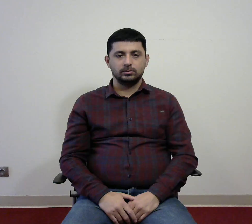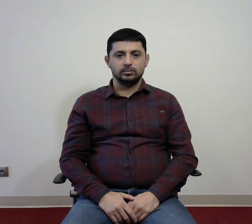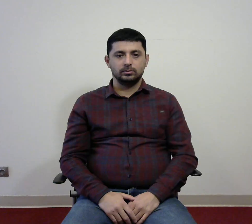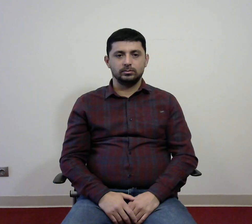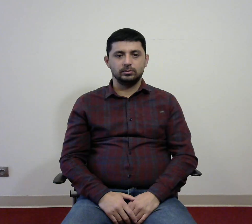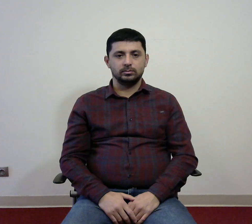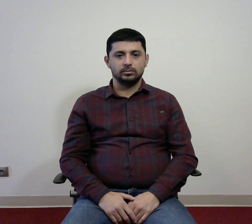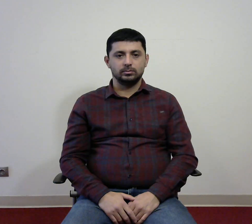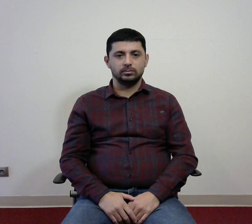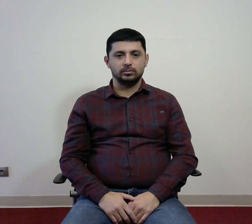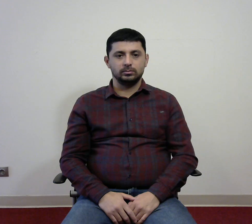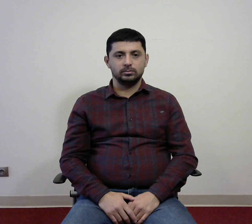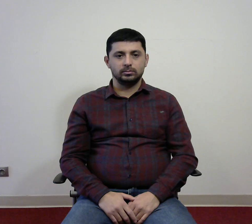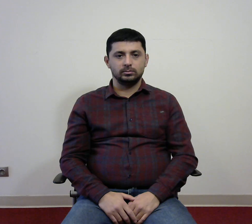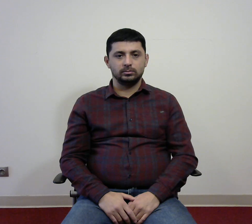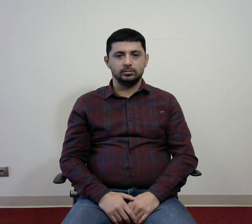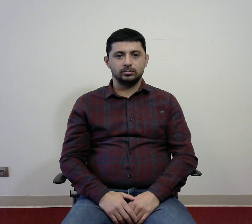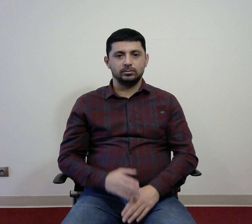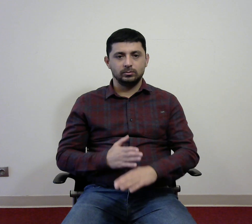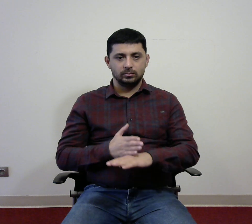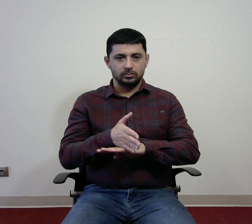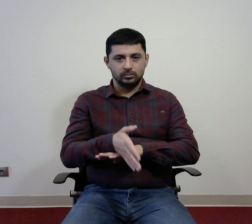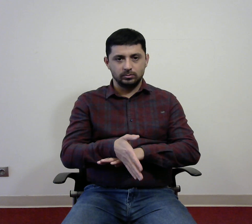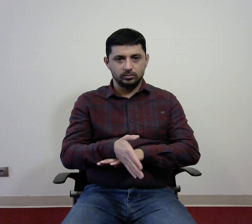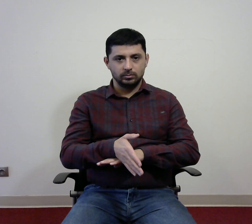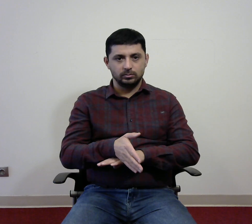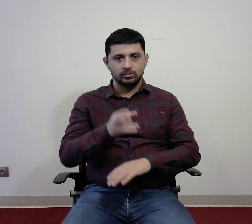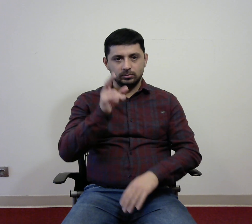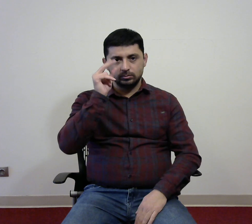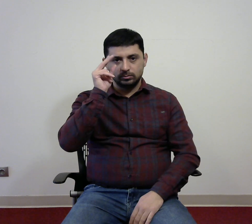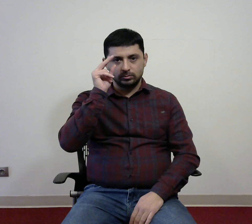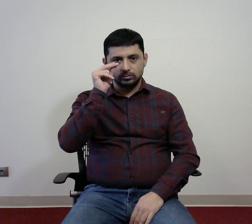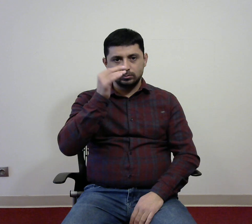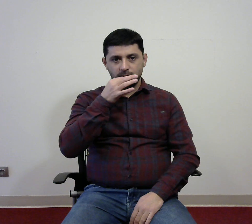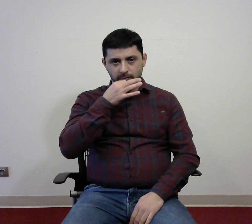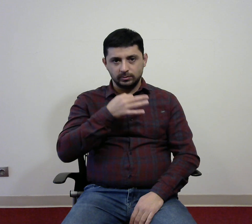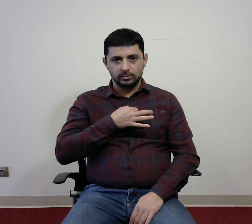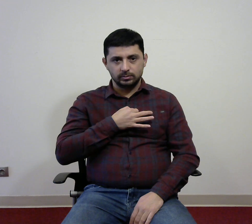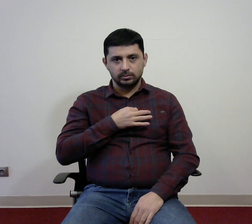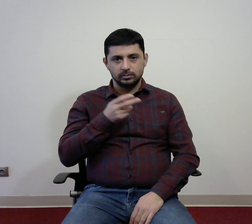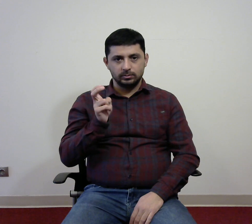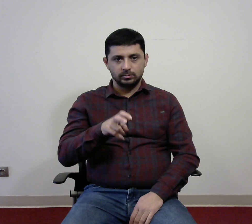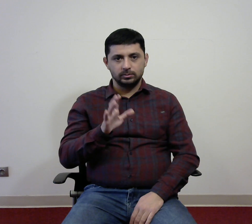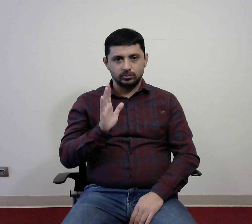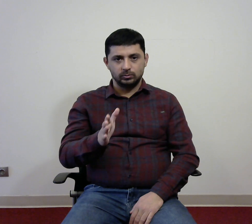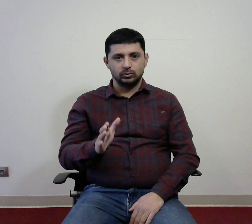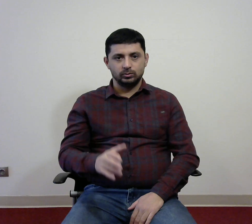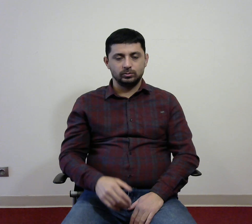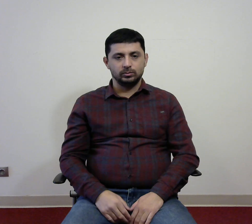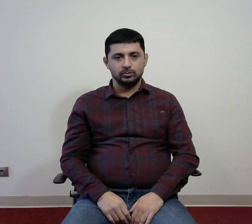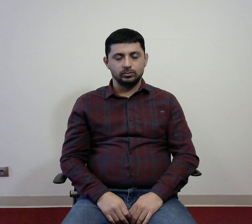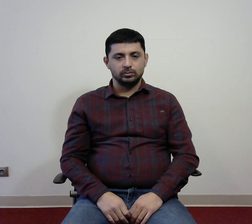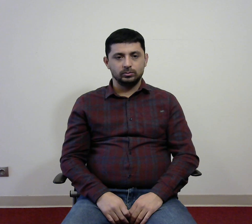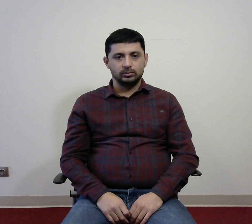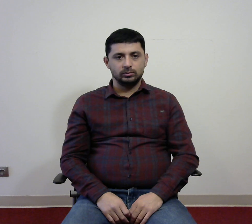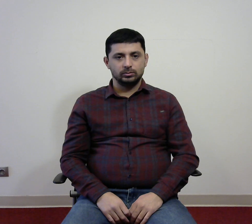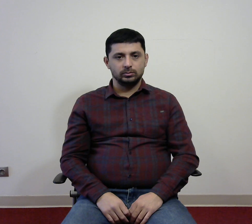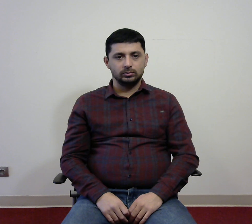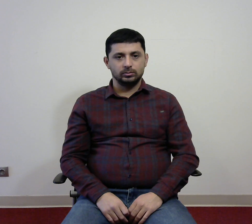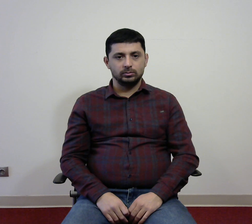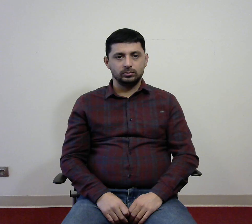Müraciətimə nə vaxt cavab gələcək?